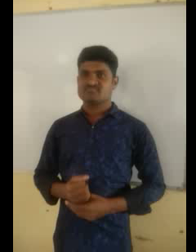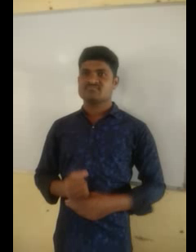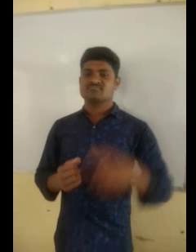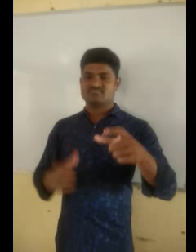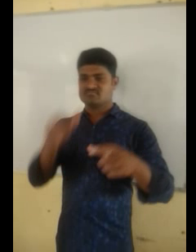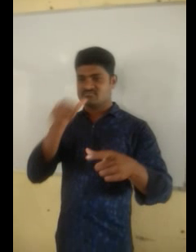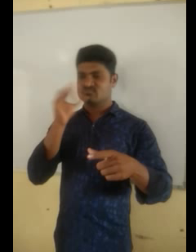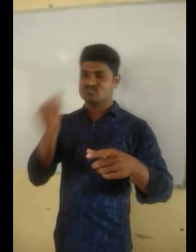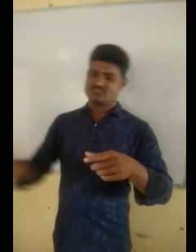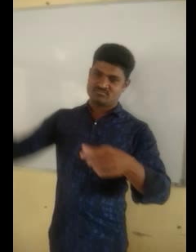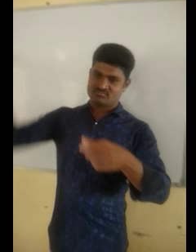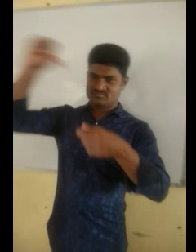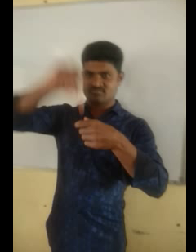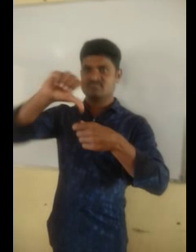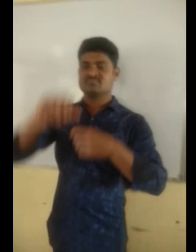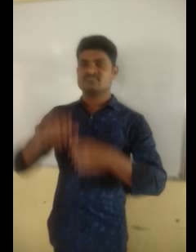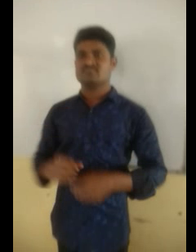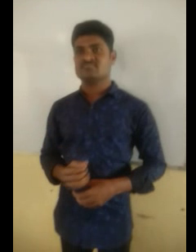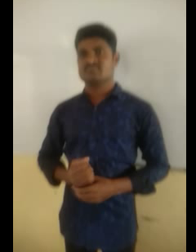pour some more water into the glass